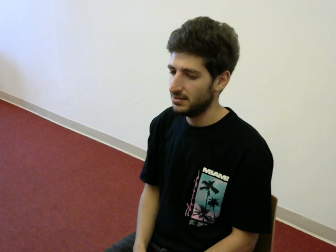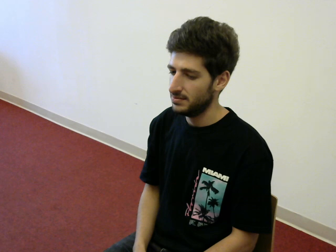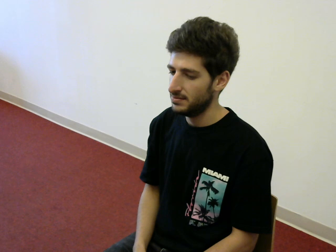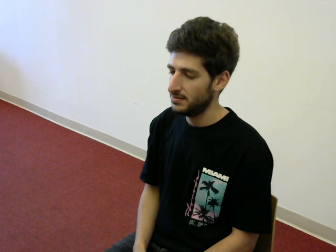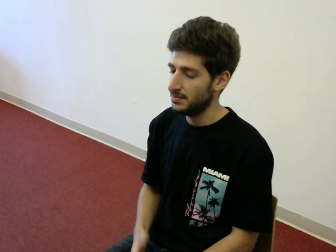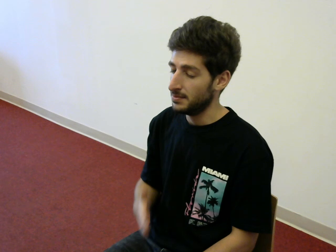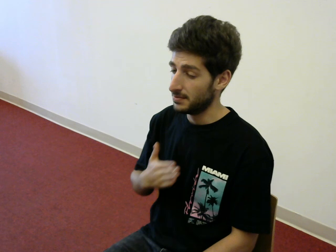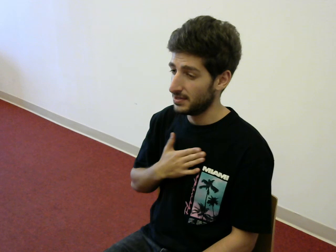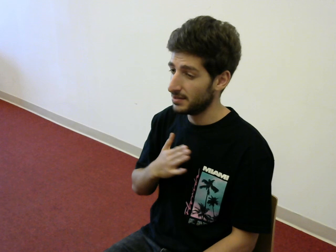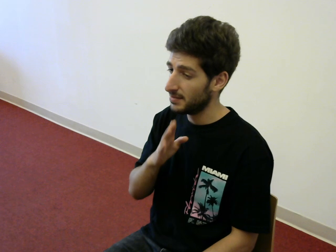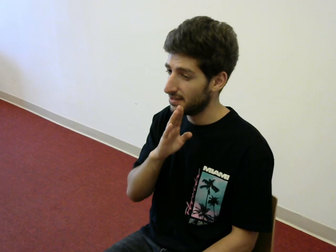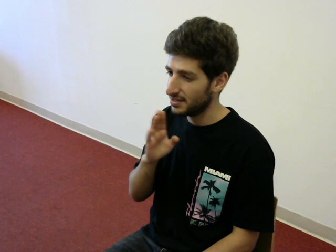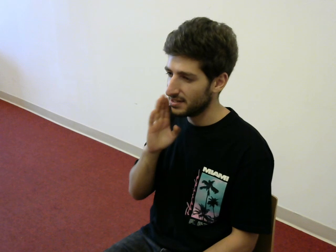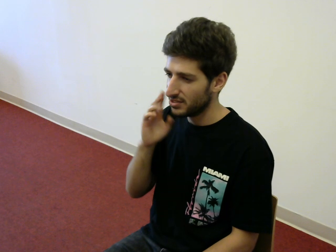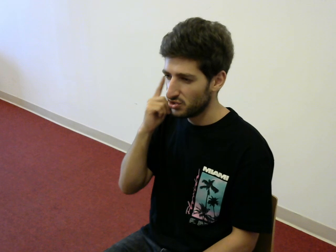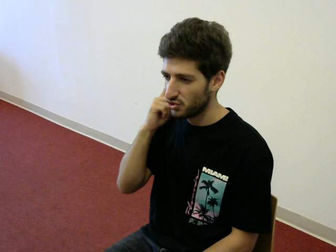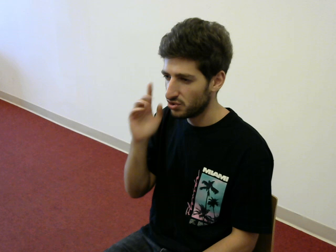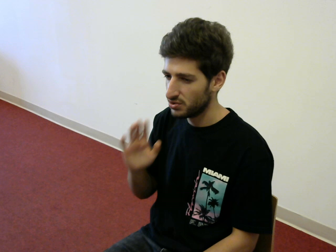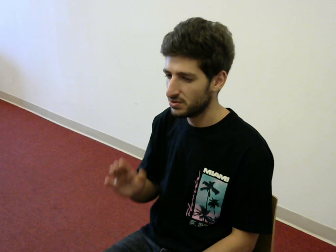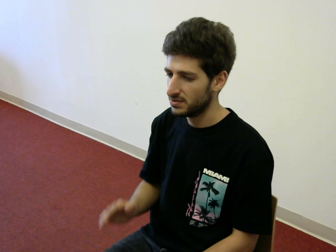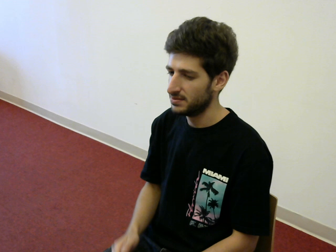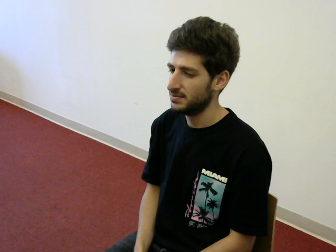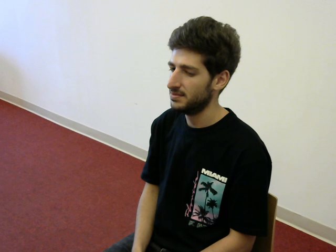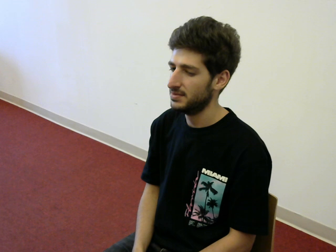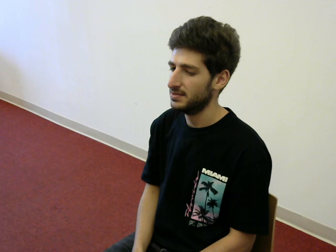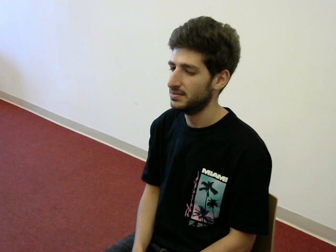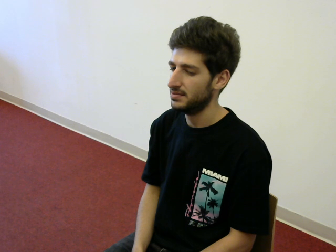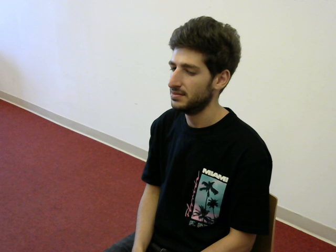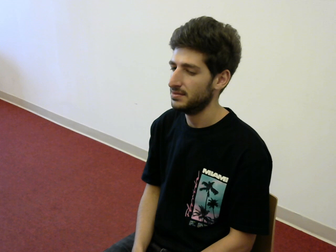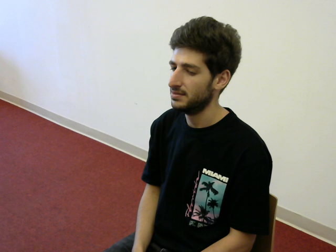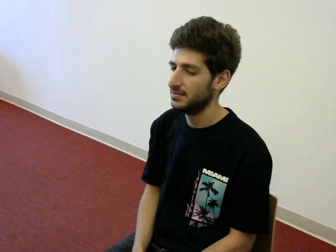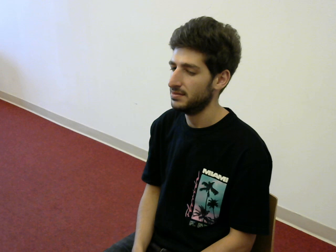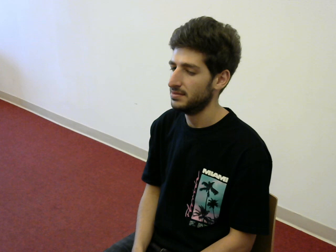Mənim anam eşitmir